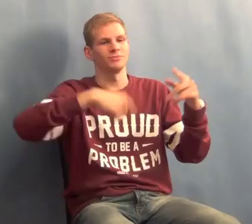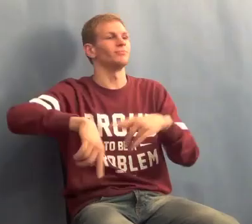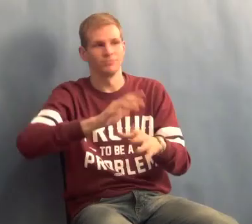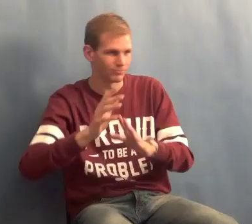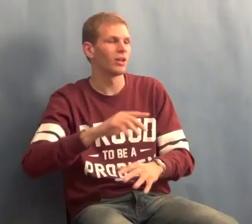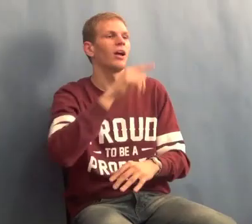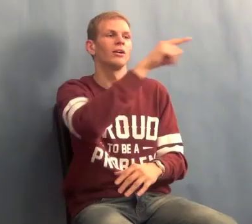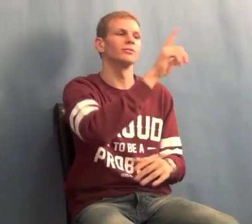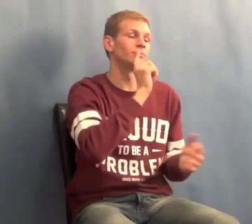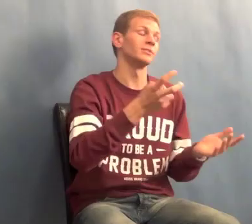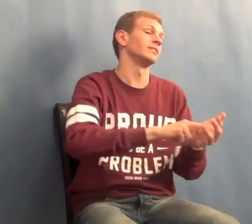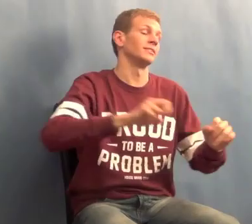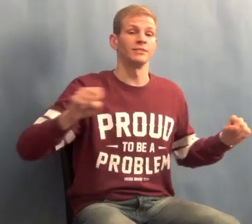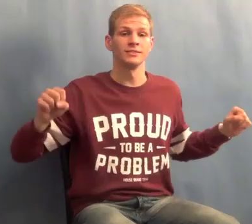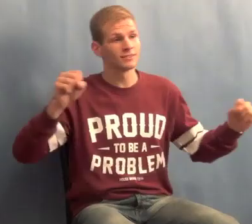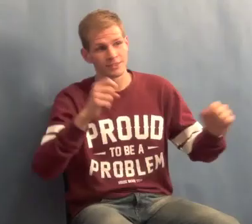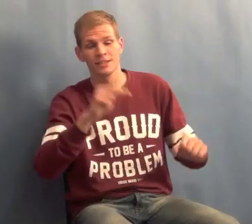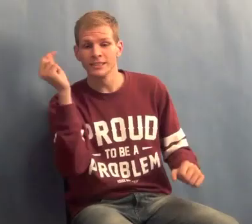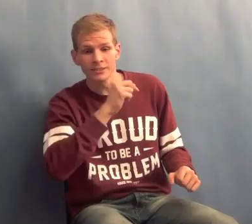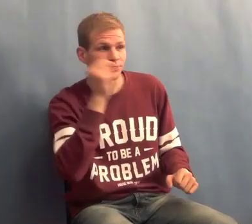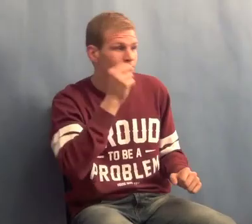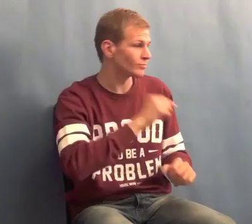A tamten chłopak wstał, przeciągnął się, wymył zęby.